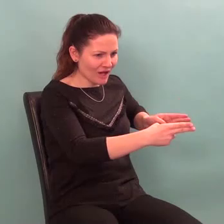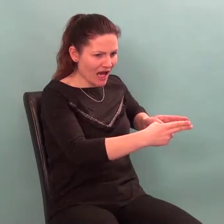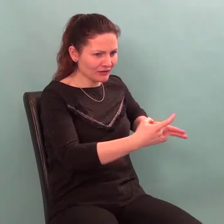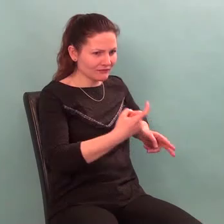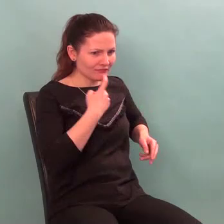"Co to ma znaczyć?!"